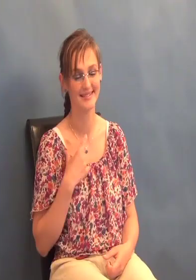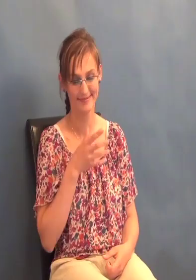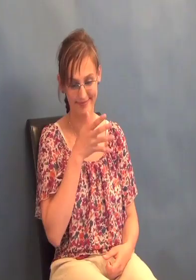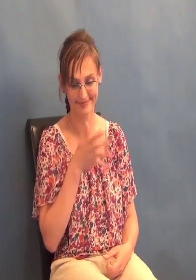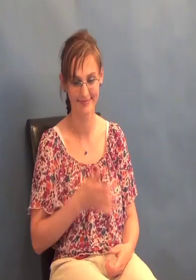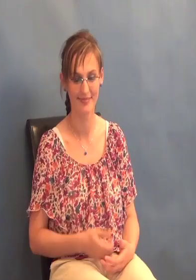Dziwne.